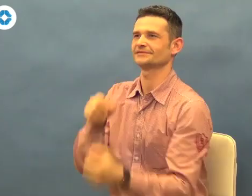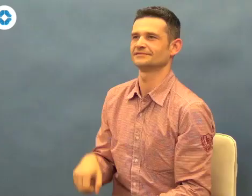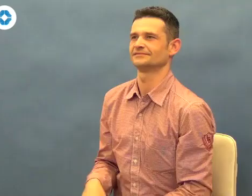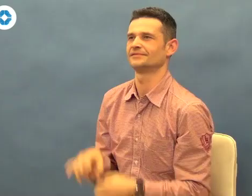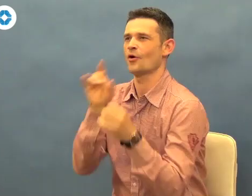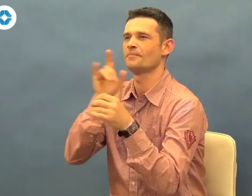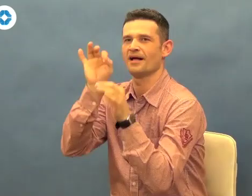Chłopiec obejrzał się za nią.